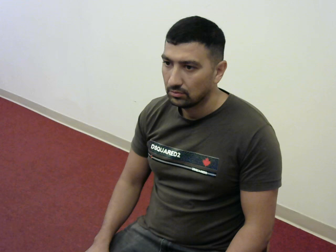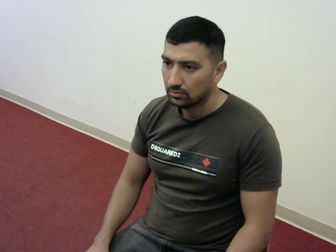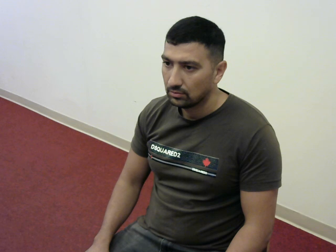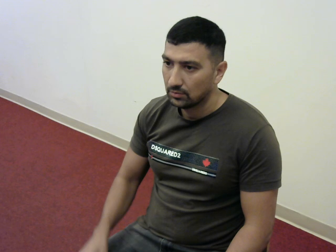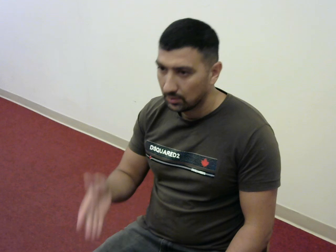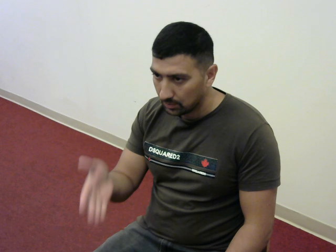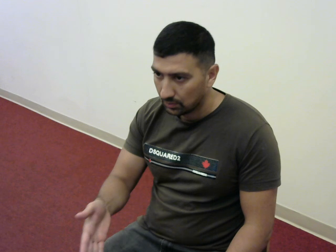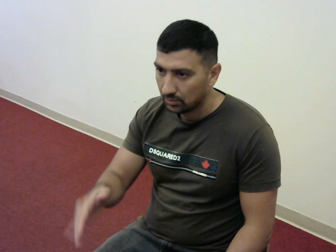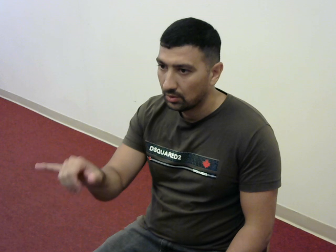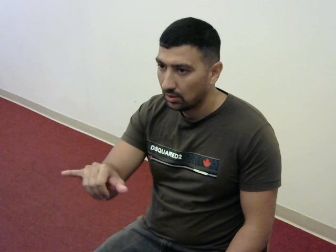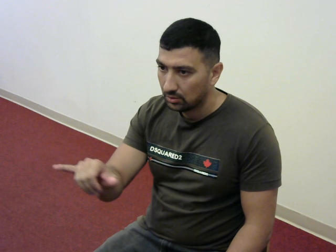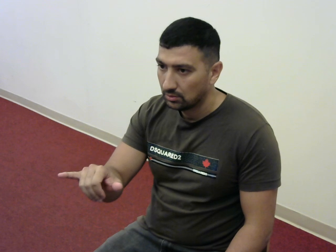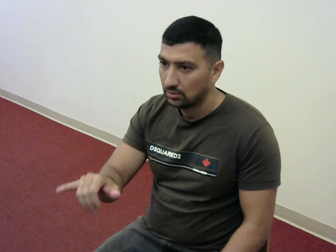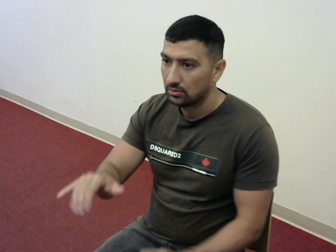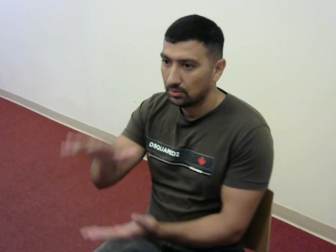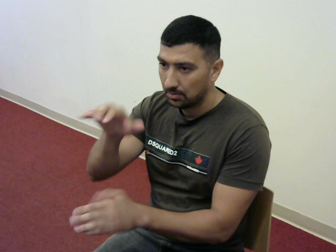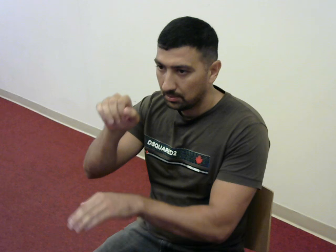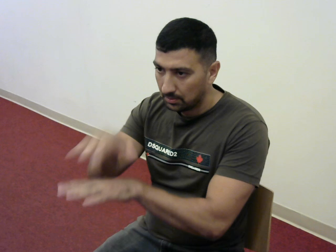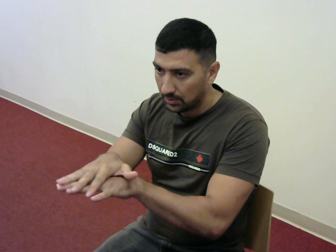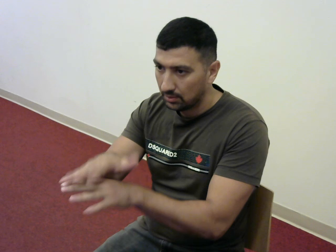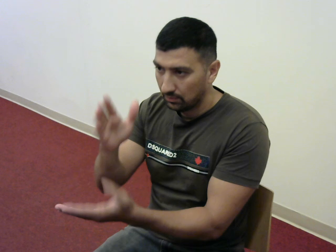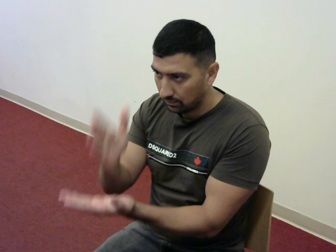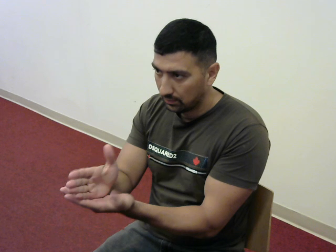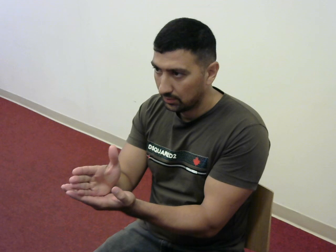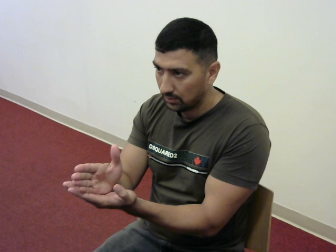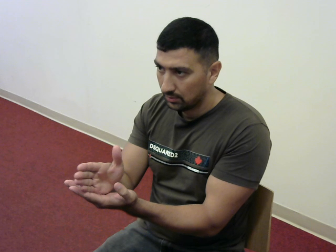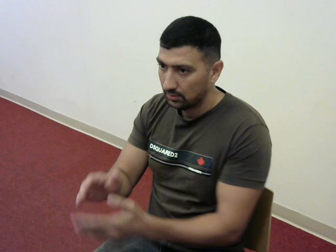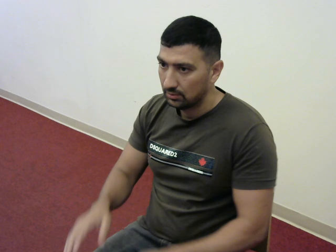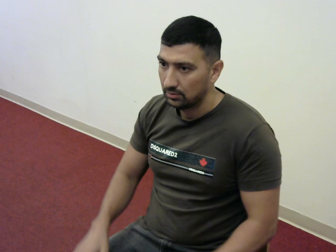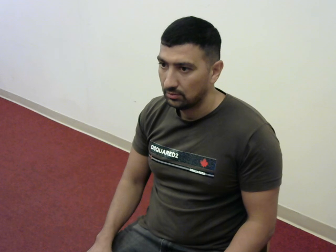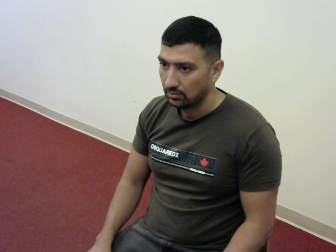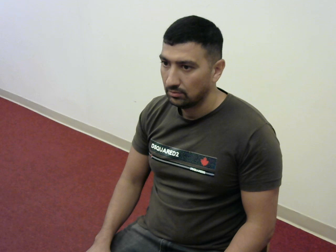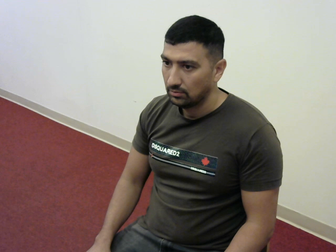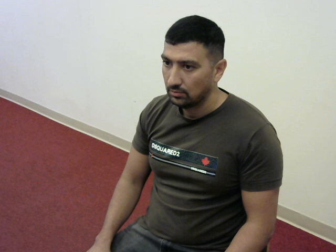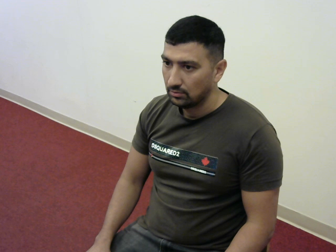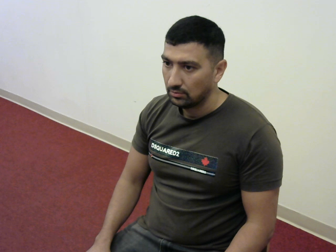Burda harda bank var?